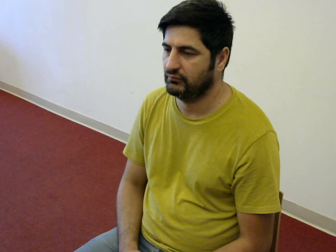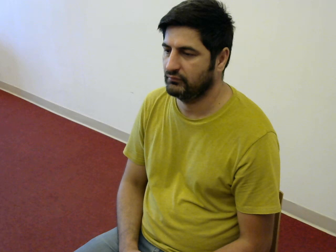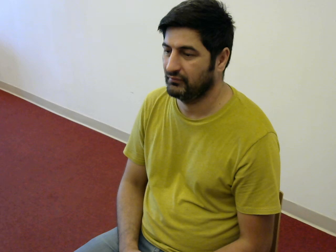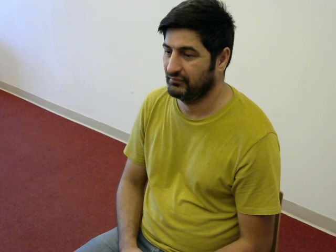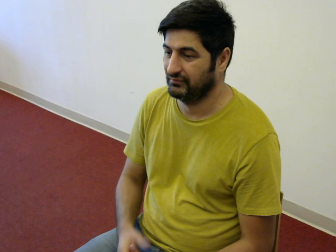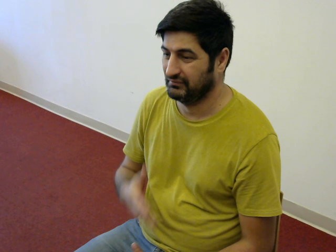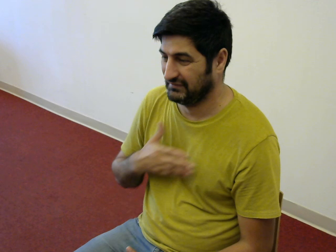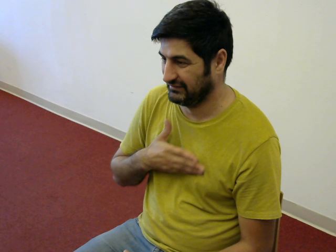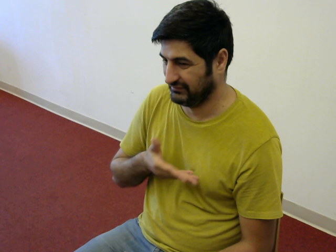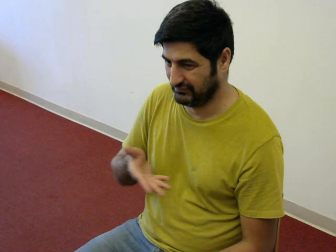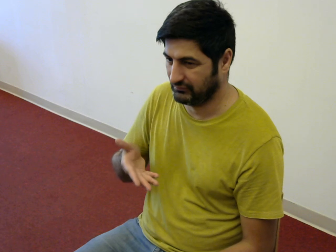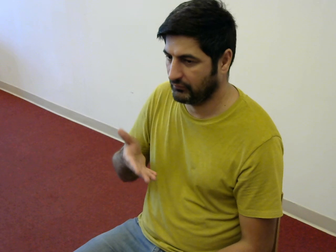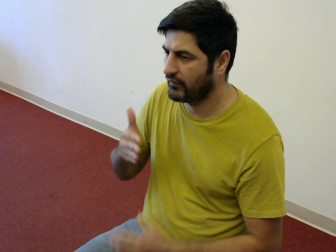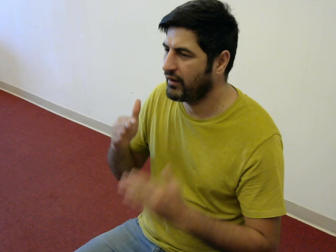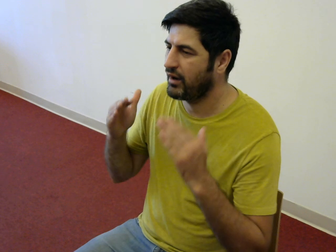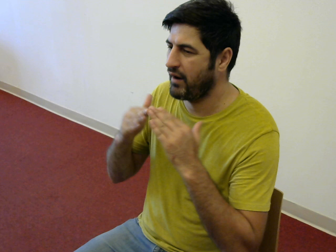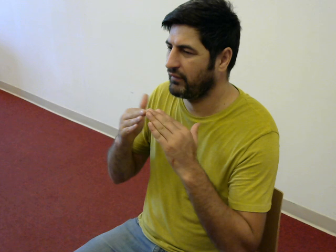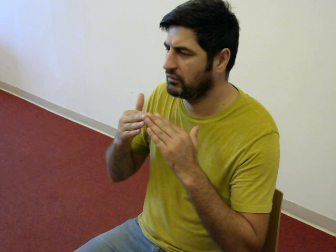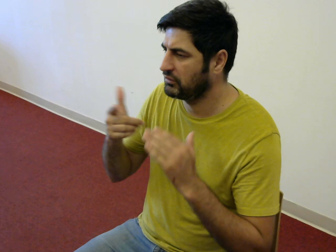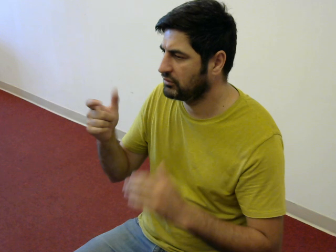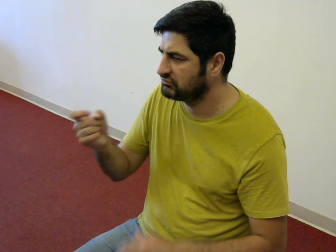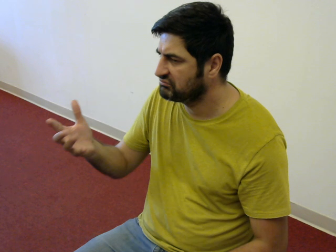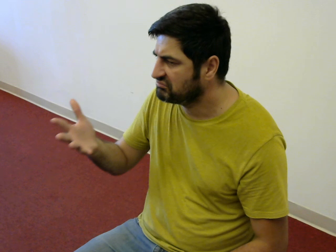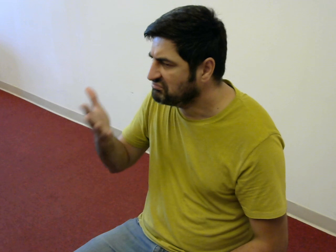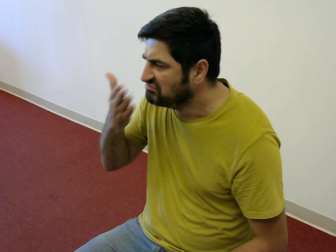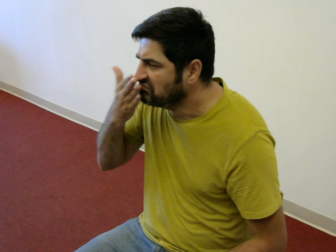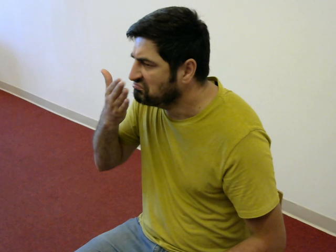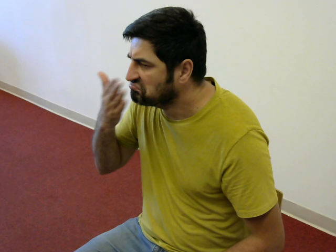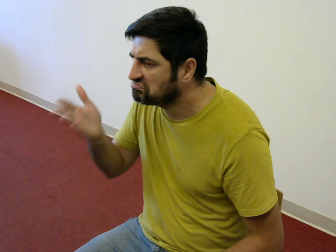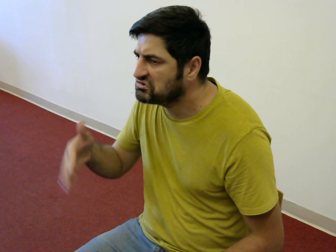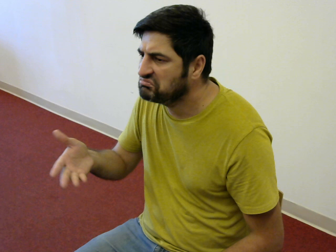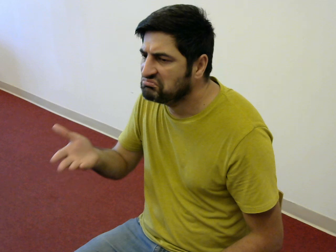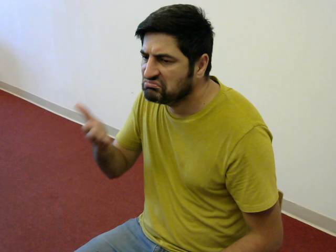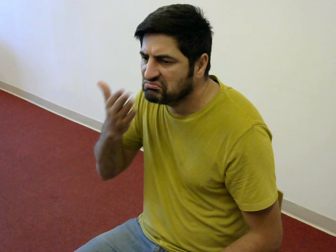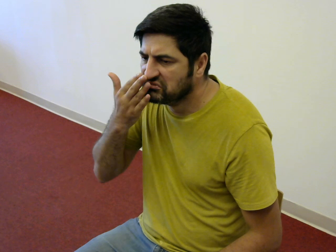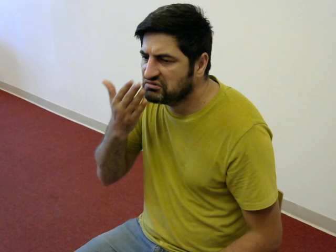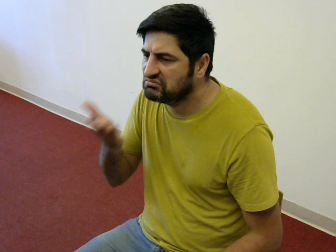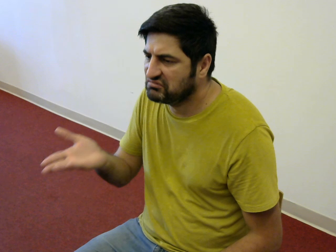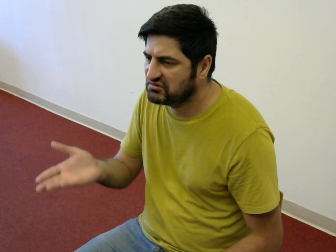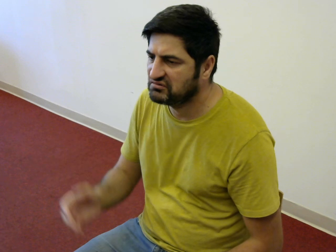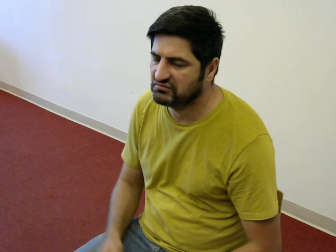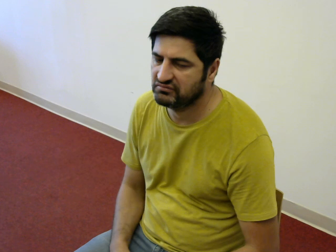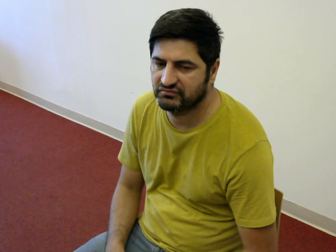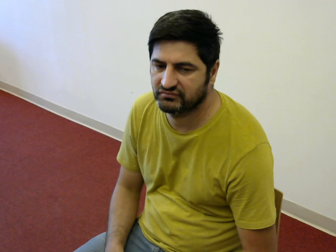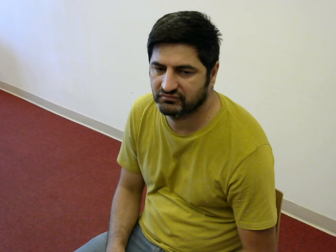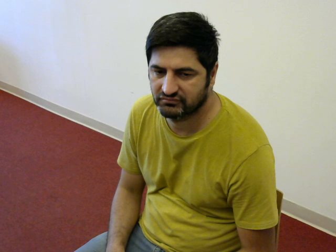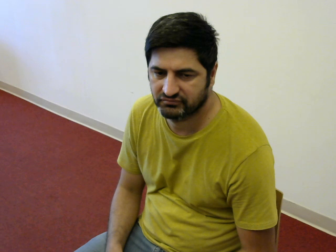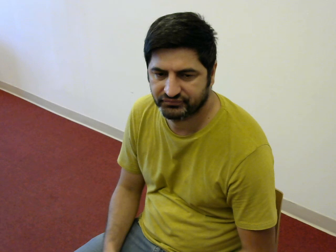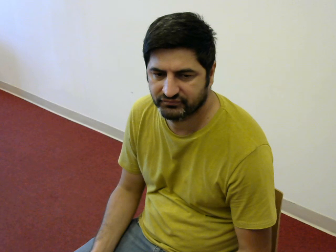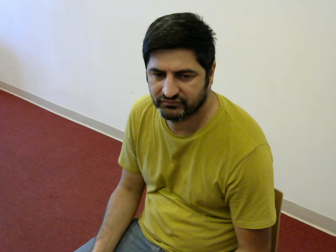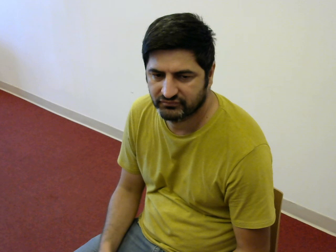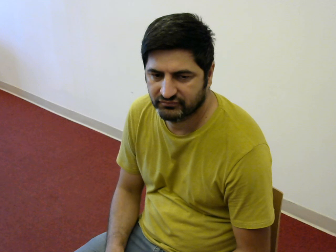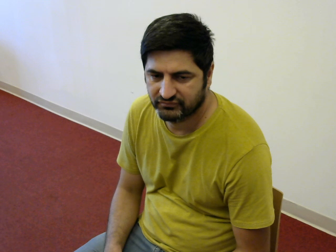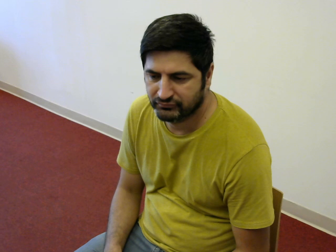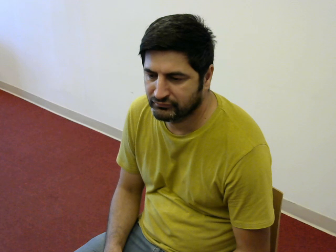Bizim evdən qaz iyi gəlir